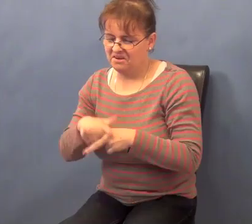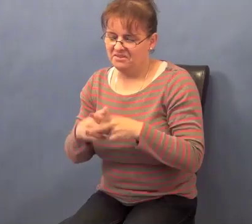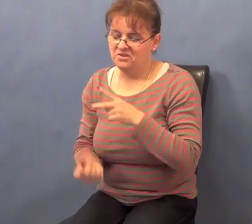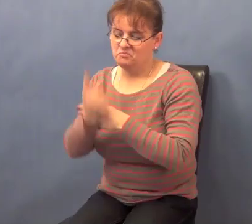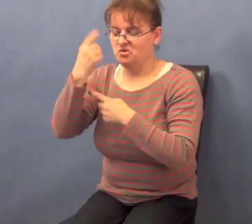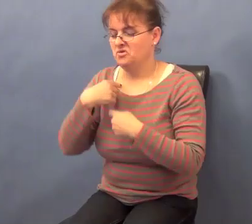Koń?